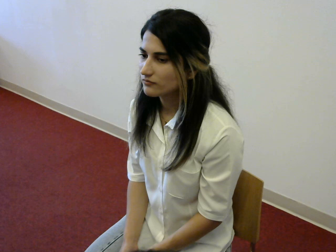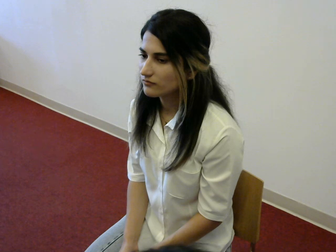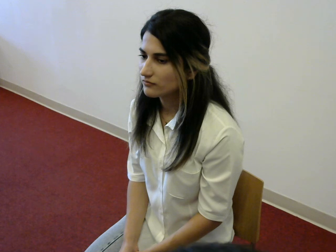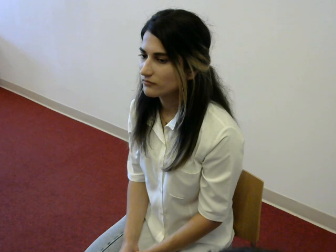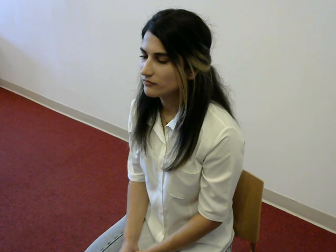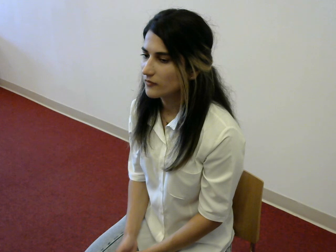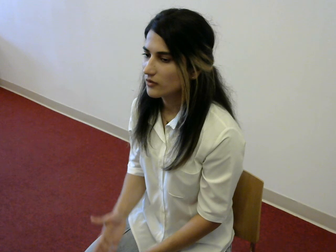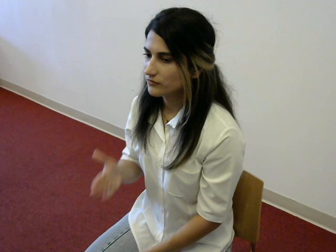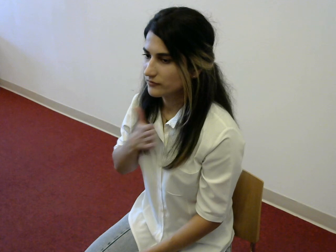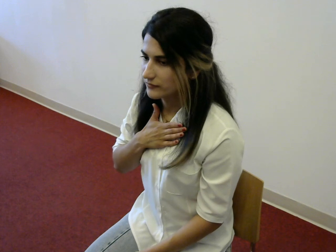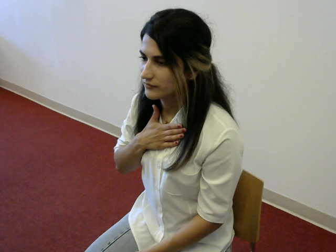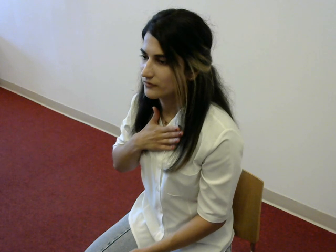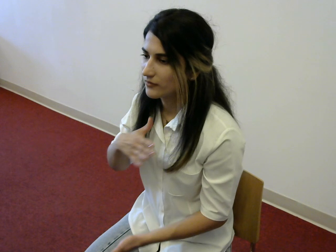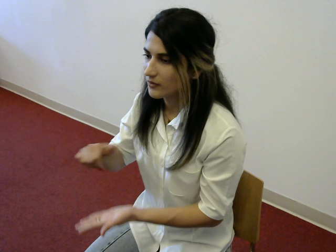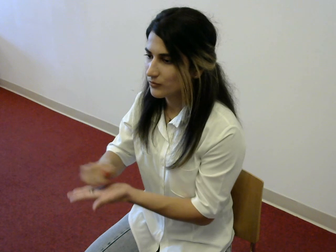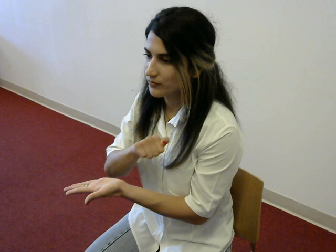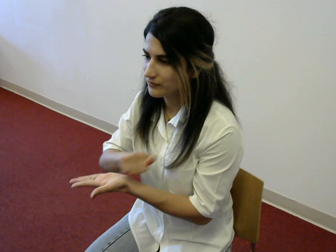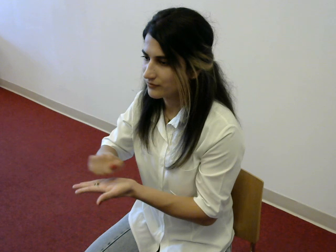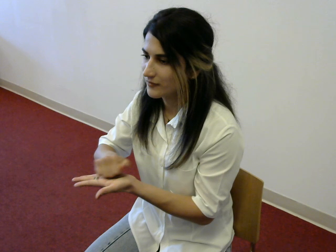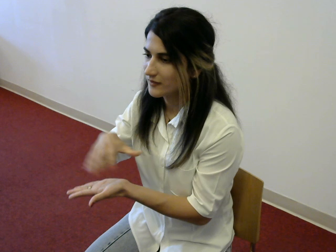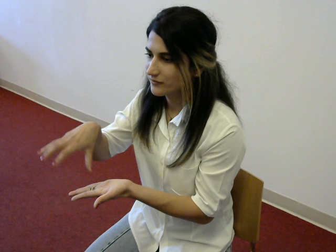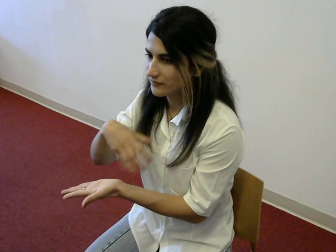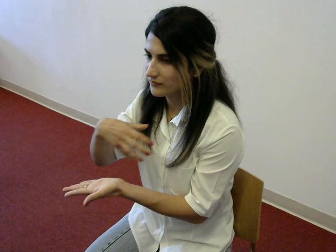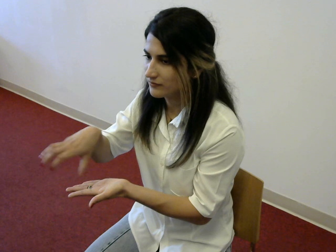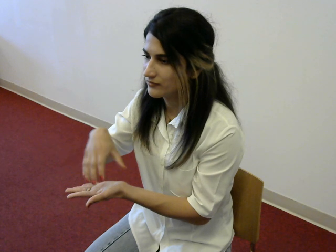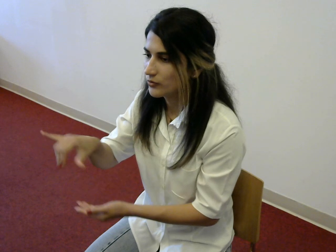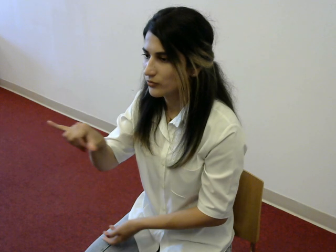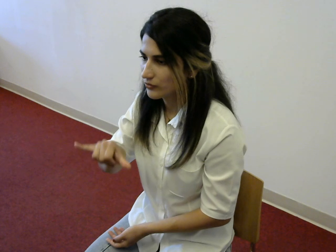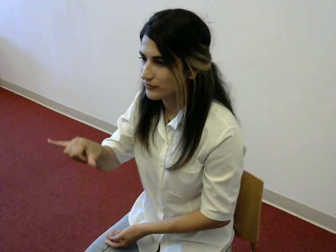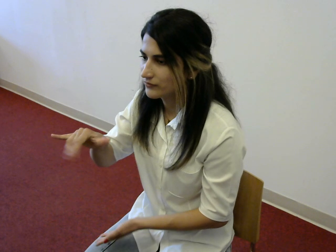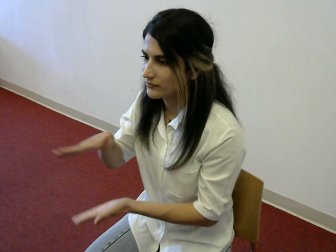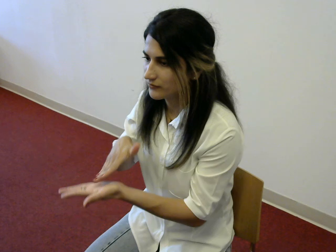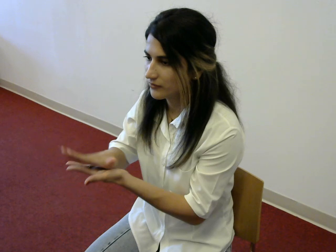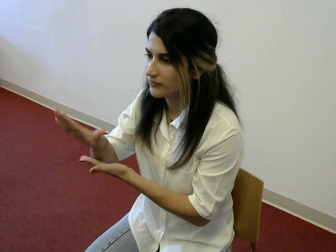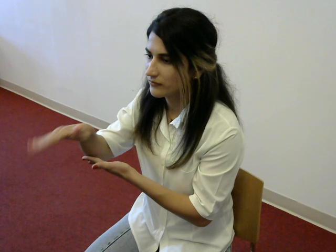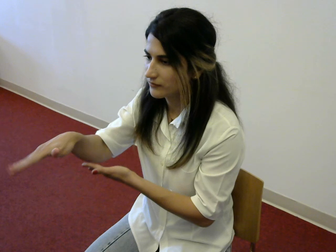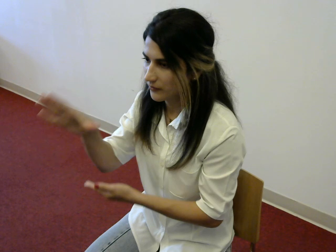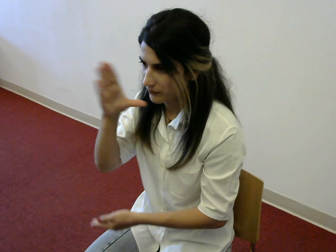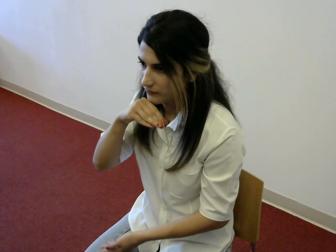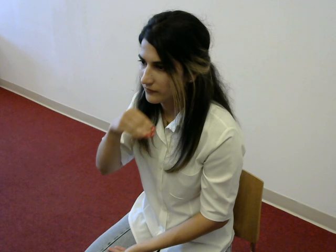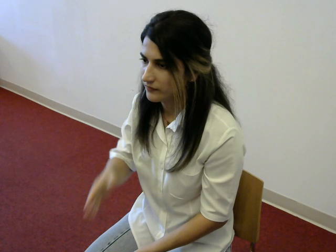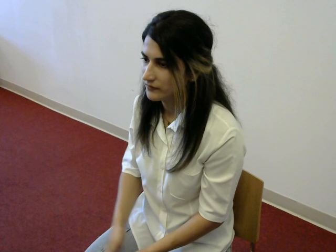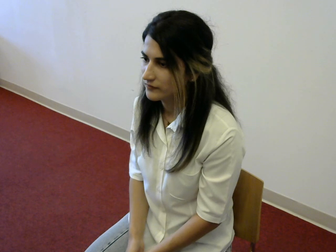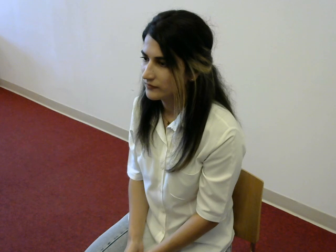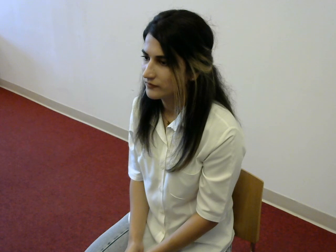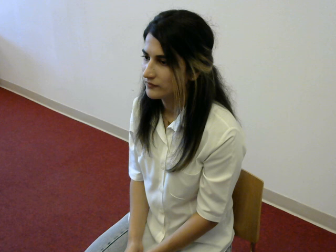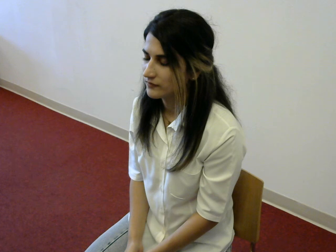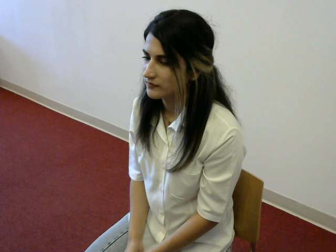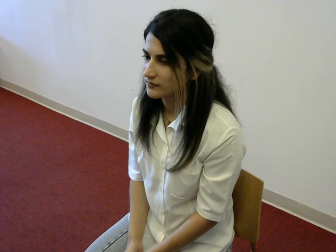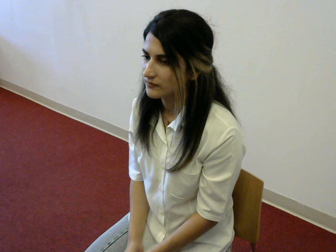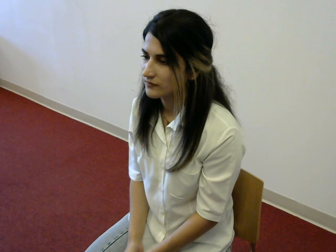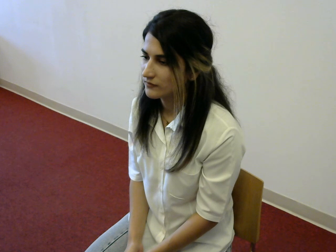Mən sənədlərin surətini harada çıxara bilərəm?